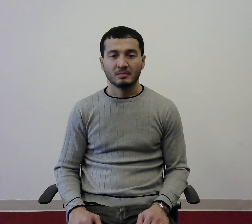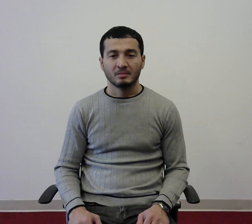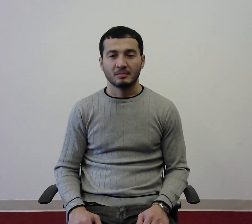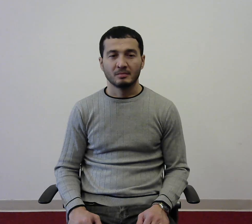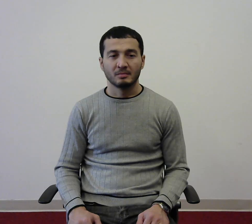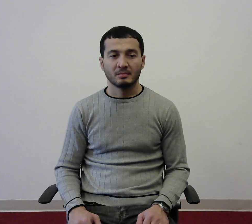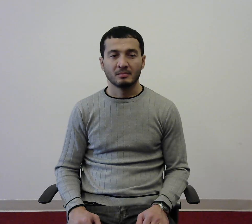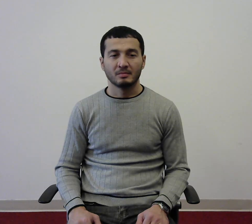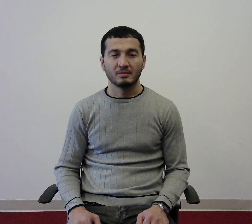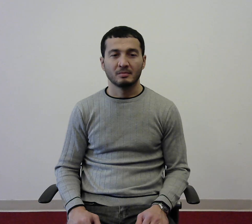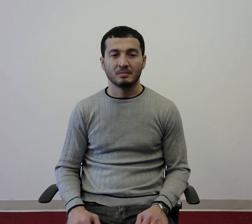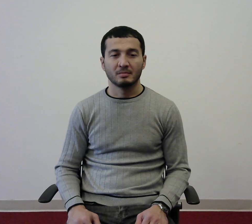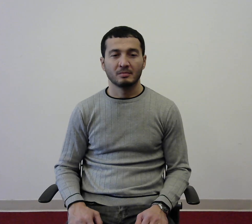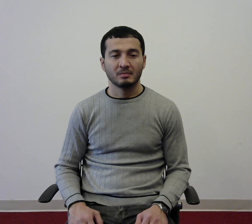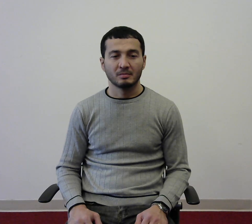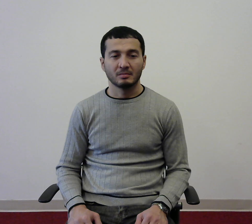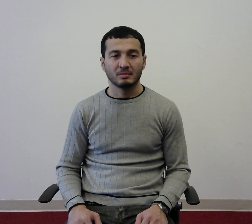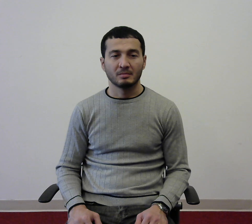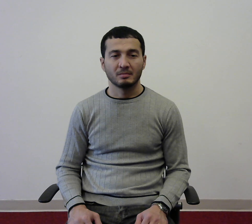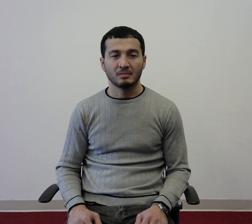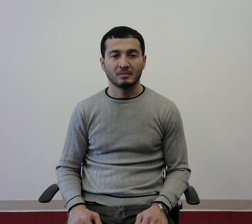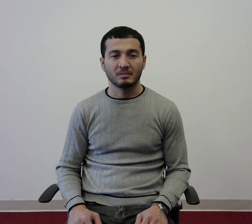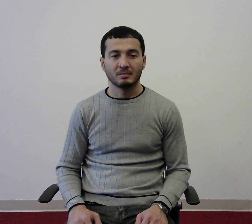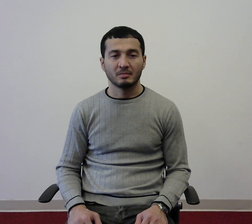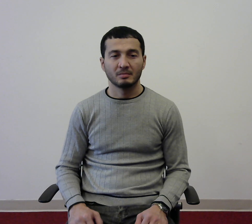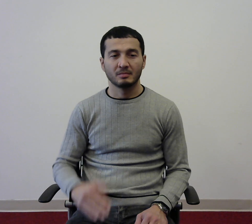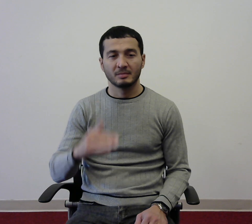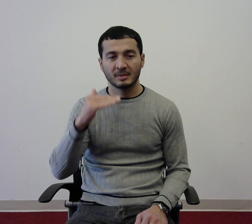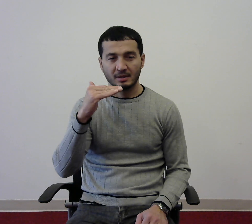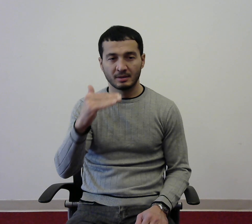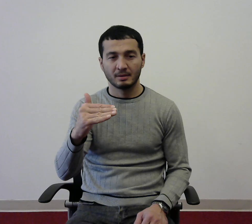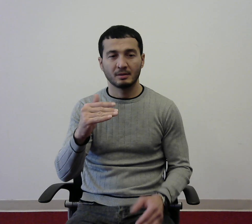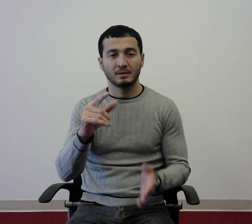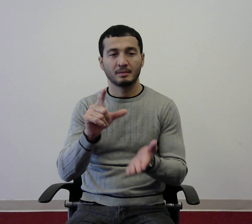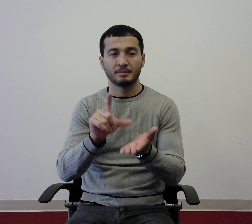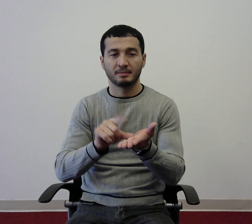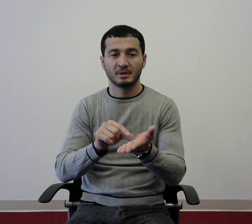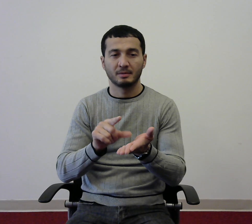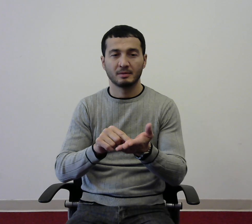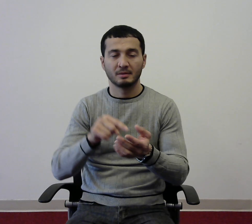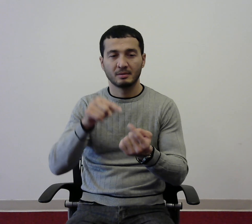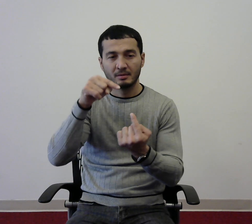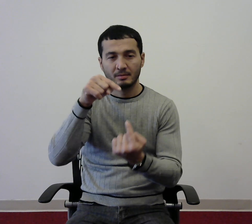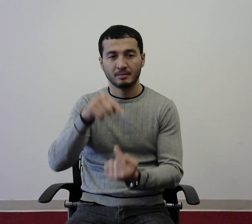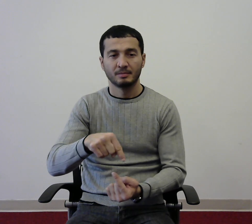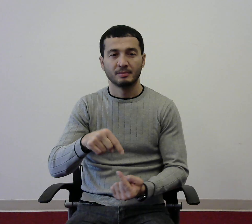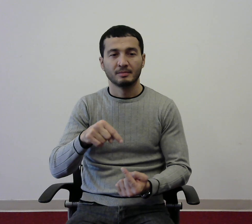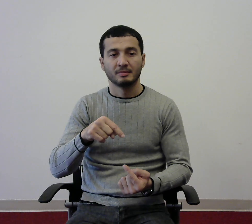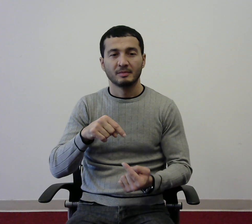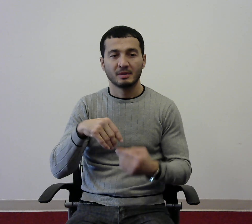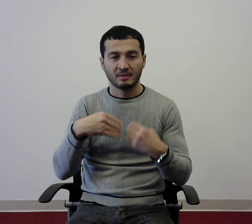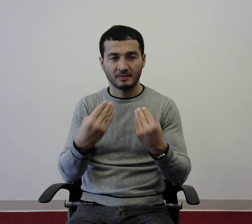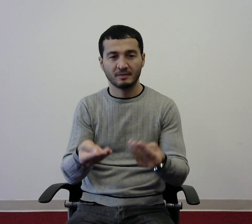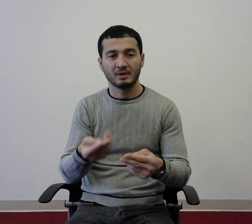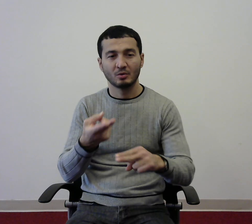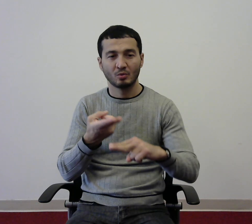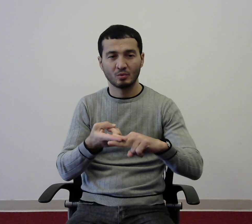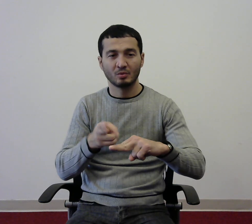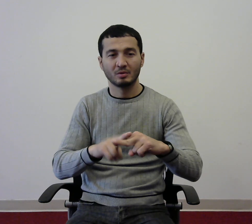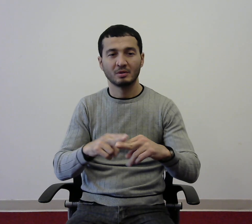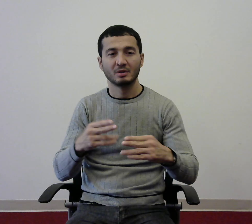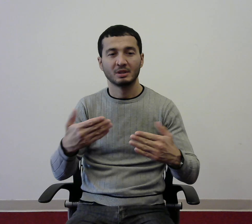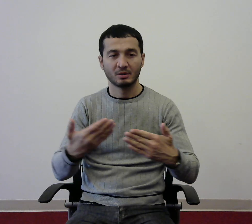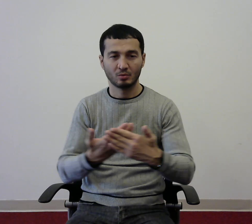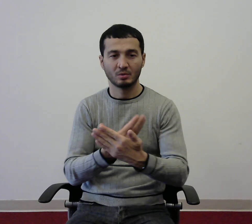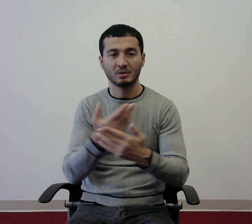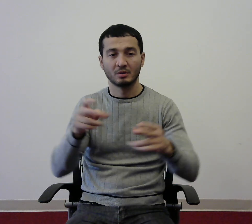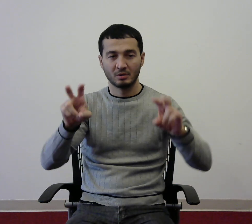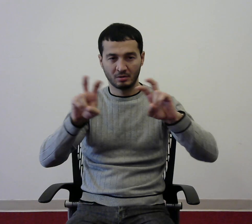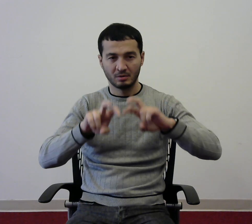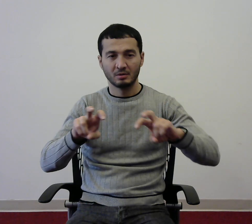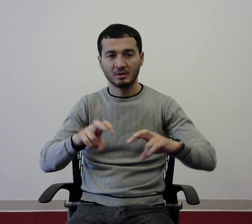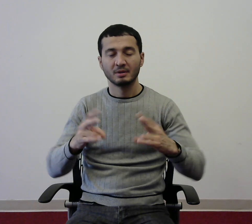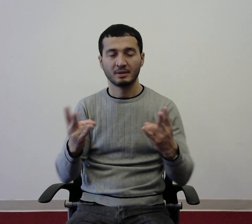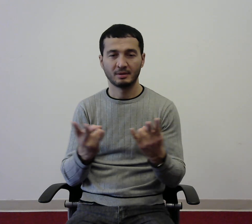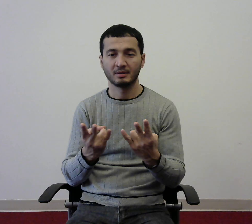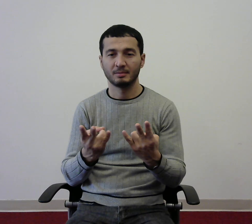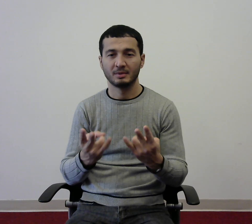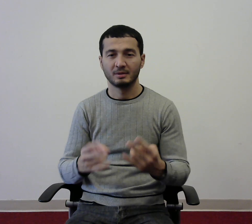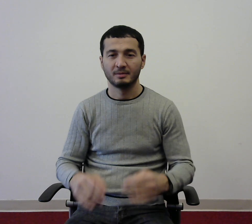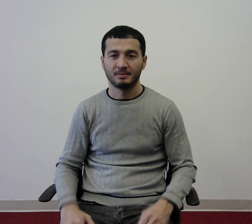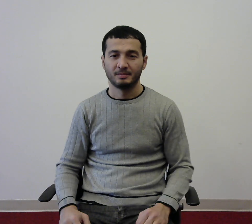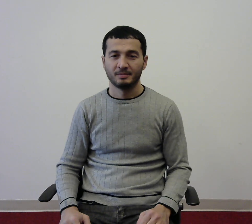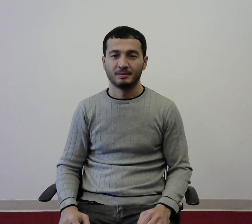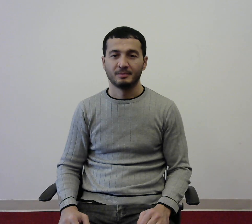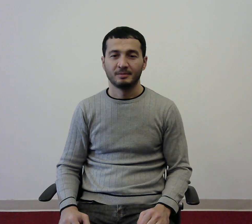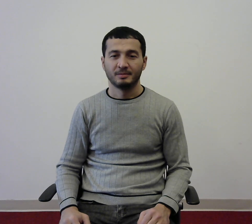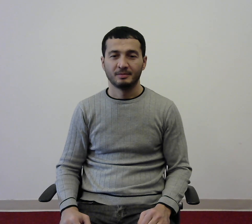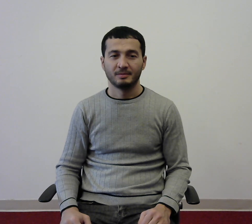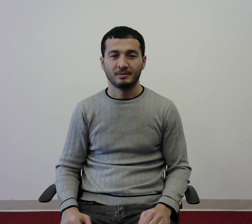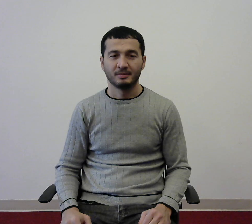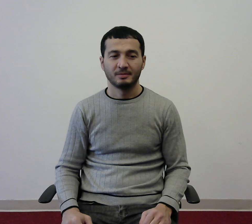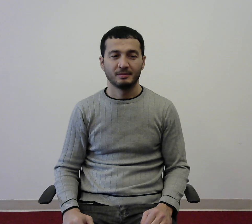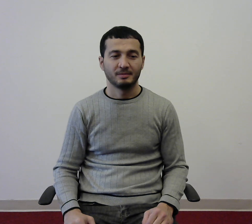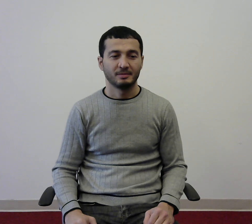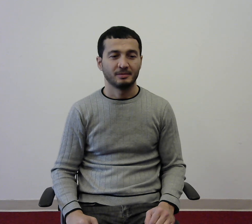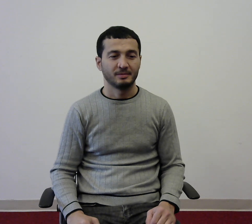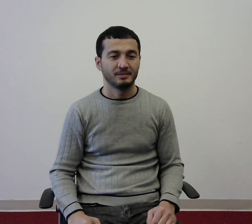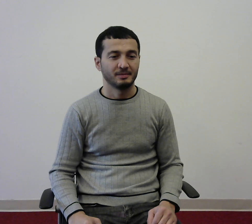Sizə pensiya təyin olunması üçün yenidən müayinə olunmalısınız